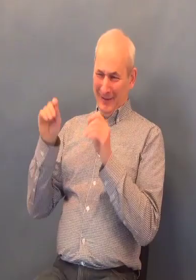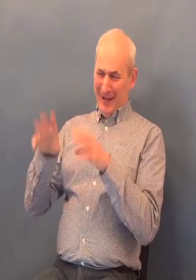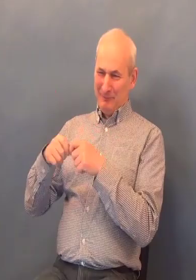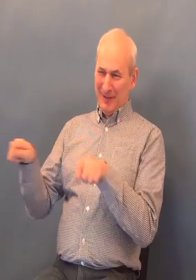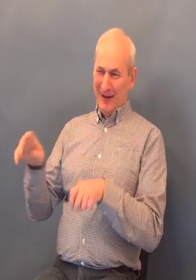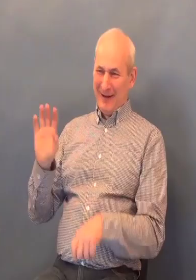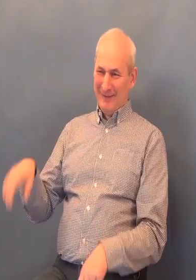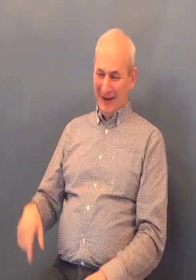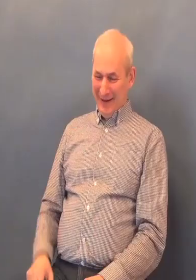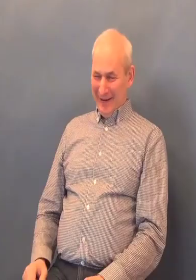Niech sklep ma przerwę.